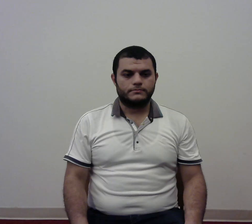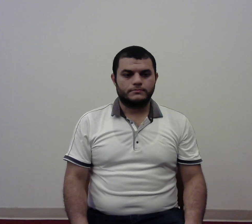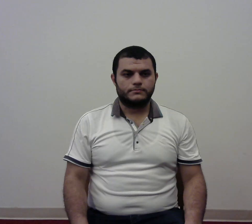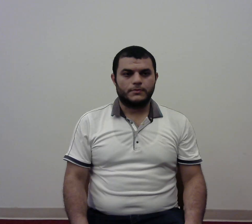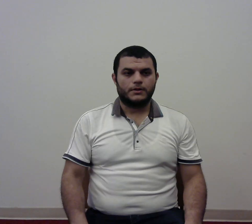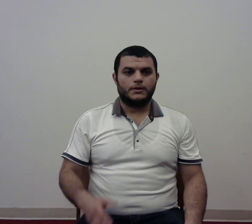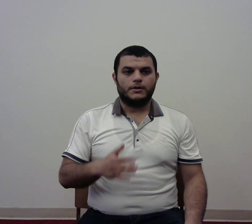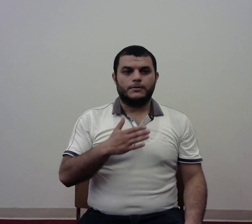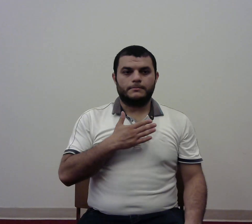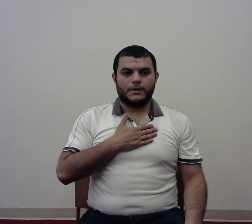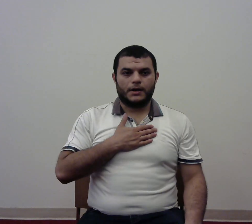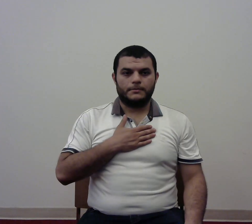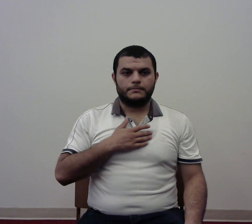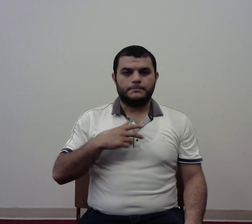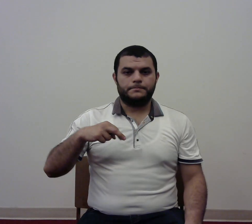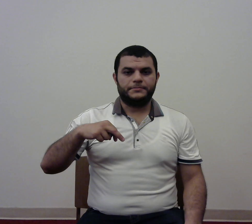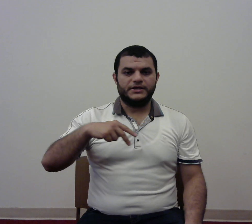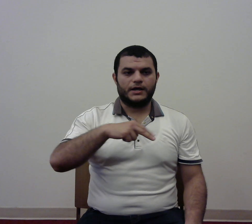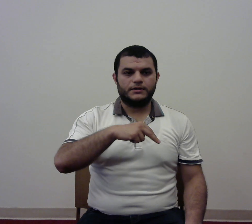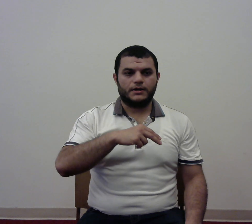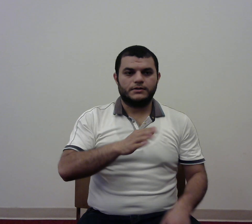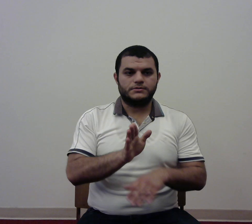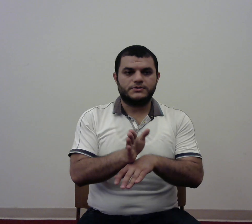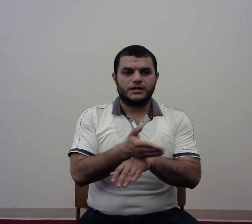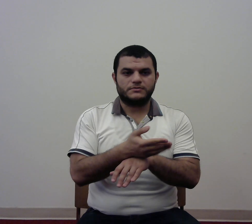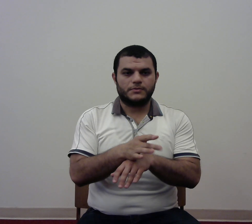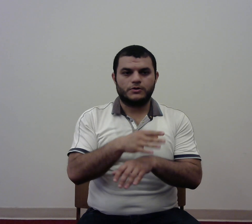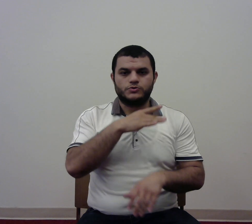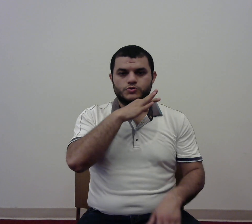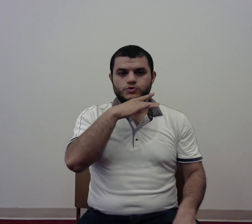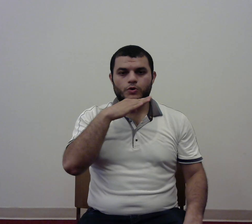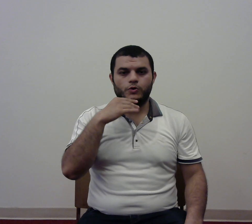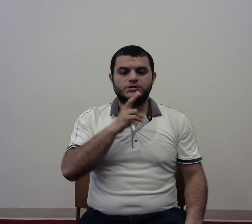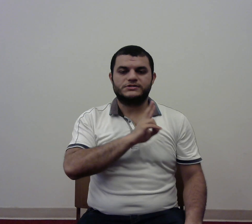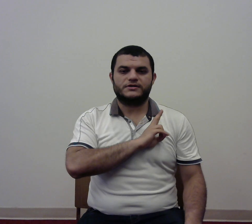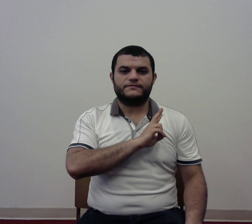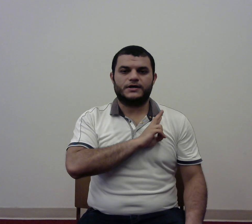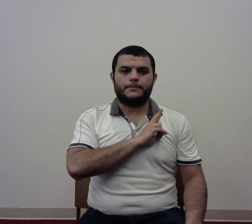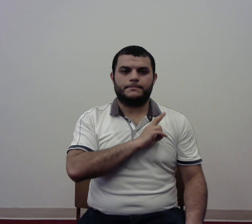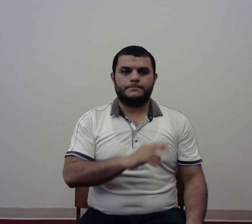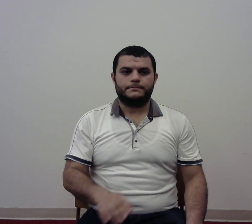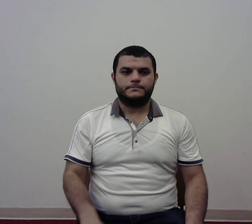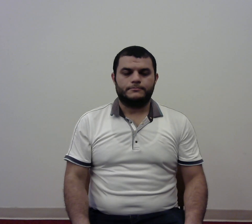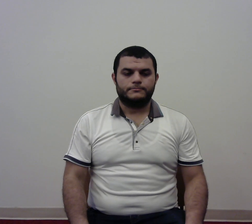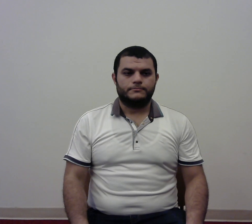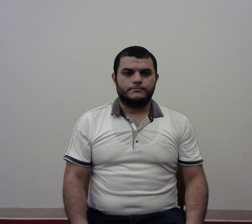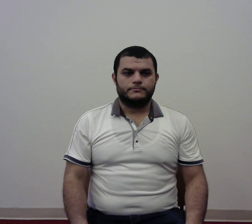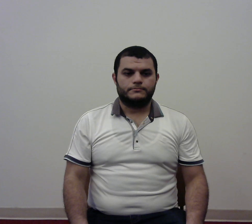Mən piyada gəzməyi çox sevirəm